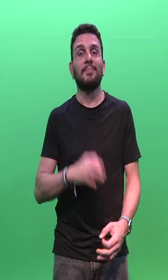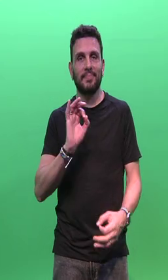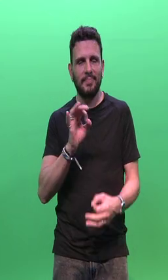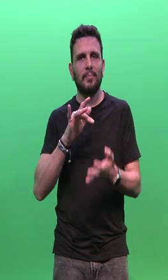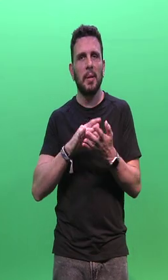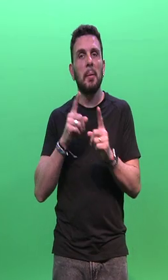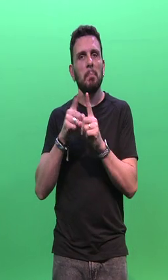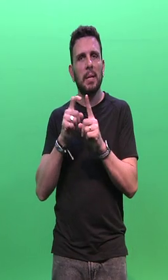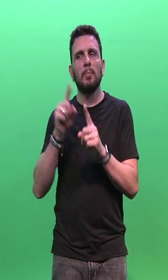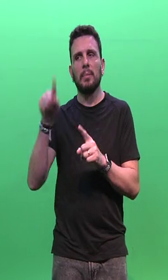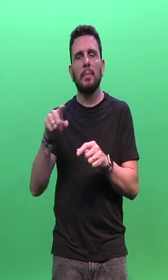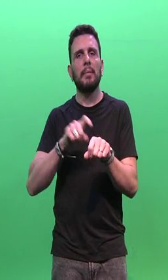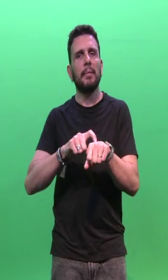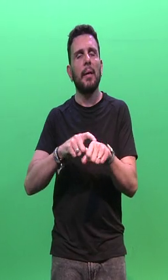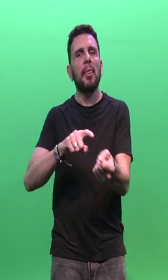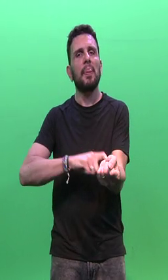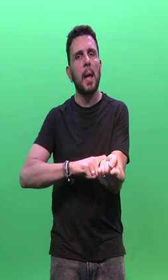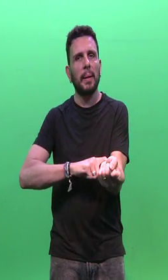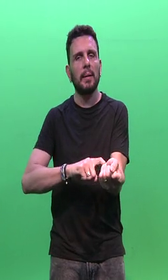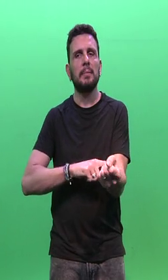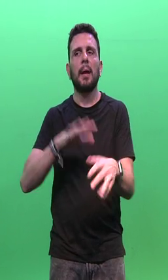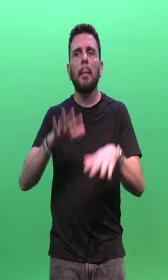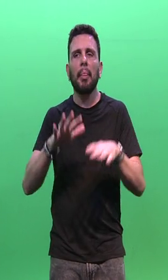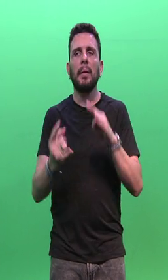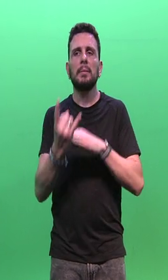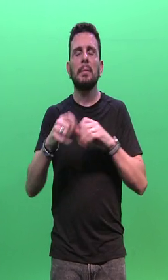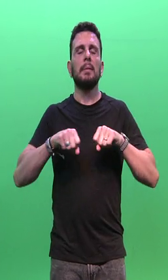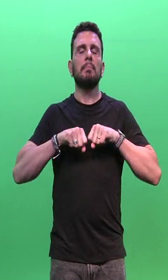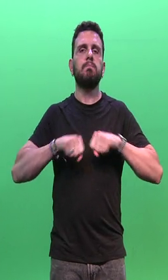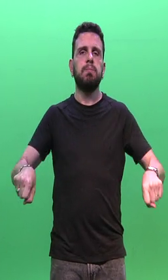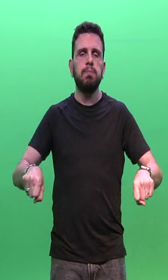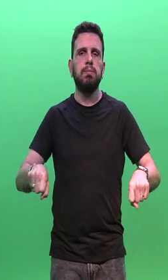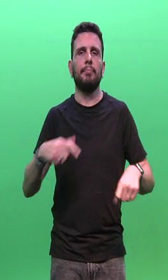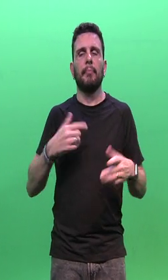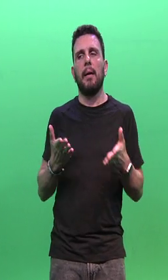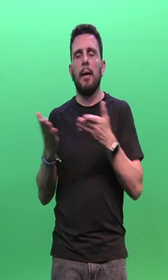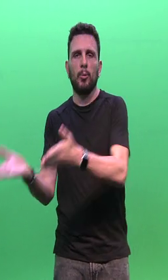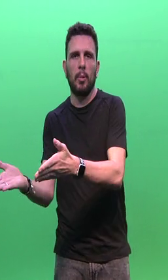Sí, el meu cosí també té diabetis. De vegades es desmaia i l'hem d'ajudar.